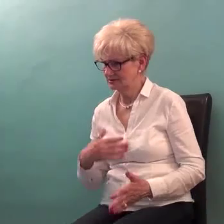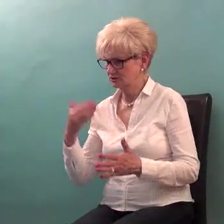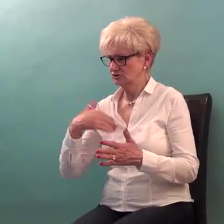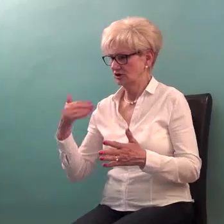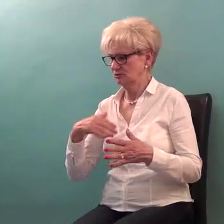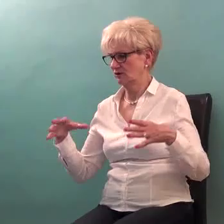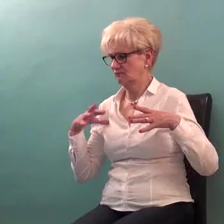Sobotę mam wolną.